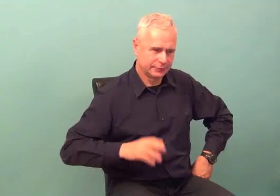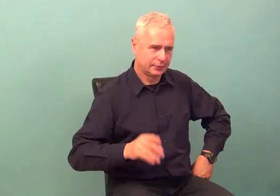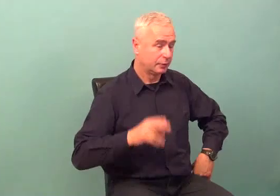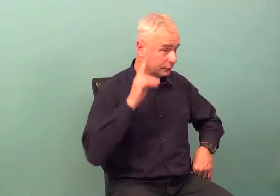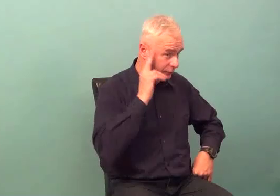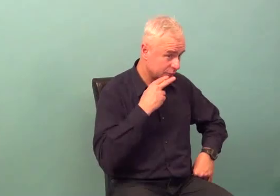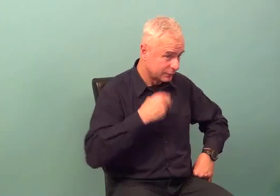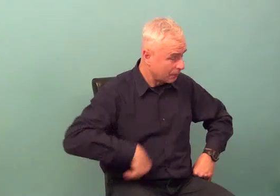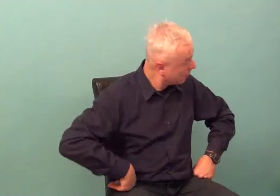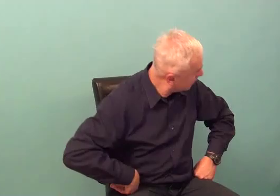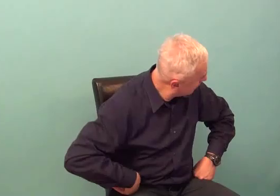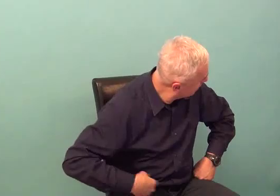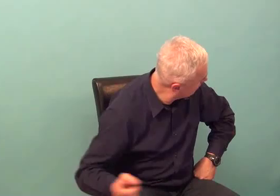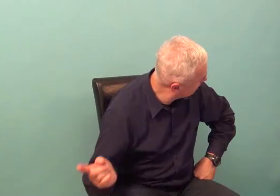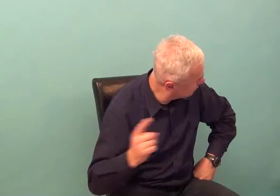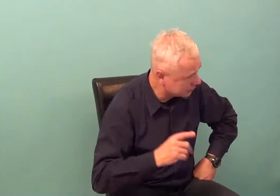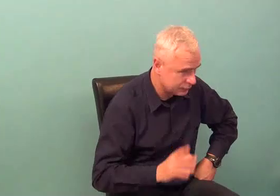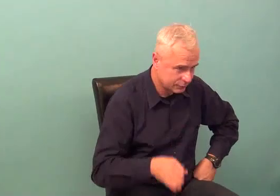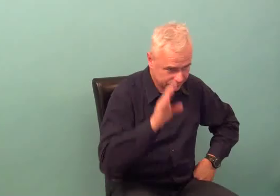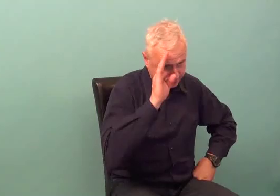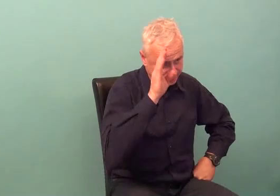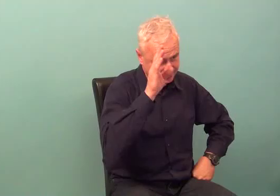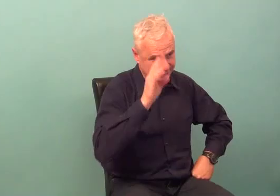Jak osoba głucha się wychyli do przodu, a z tyłu pociąg jedzie w stronę tej osoby, to ta osoba może już się pożegnać.